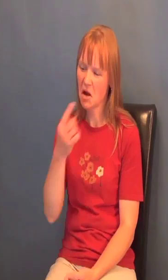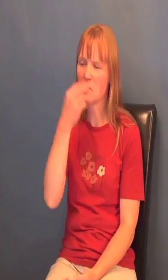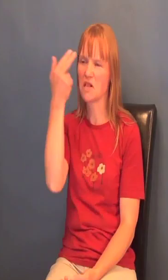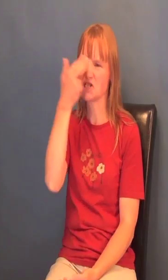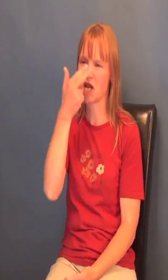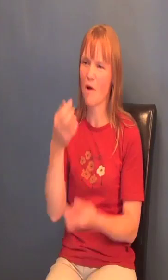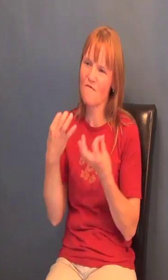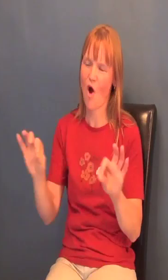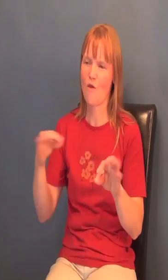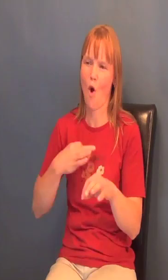Myślę, że lepiej w niedzielę, bo wtedy jest wolne.